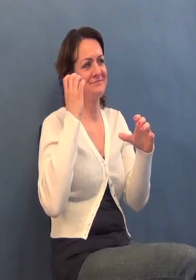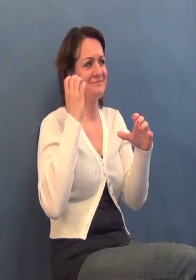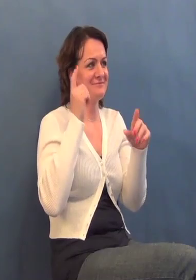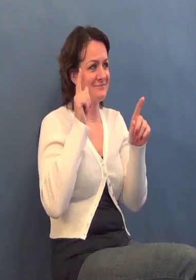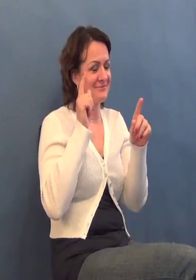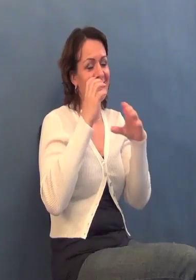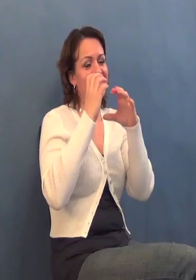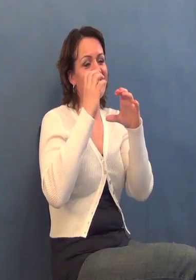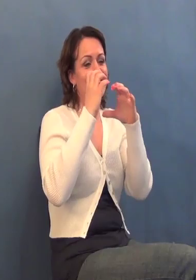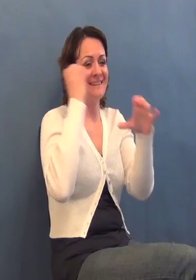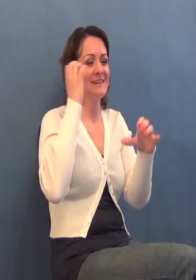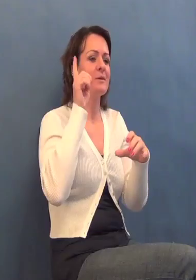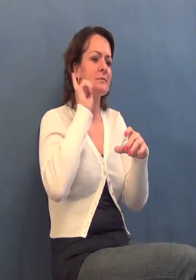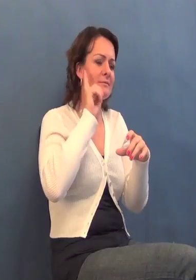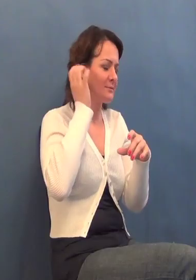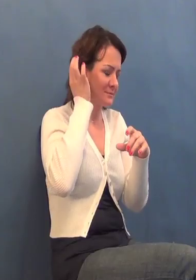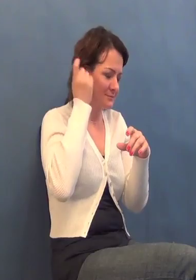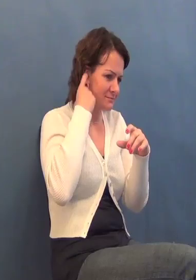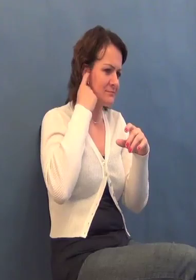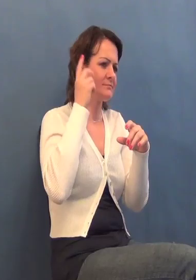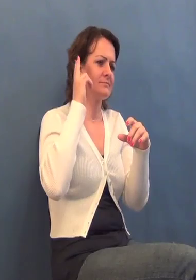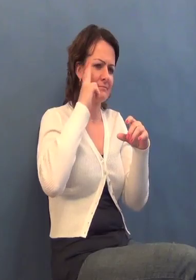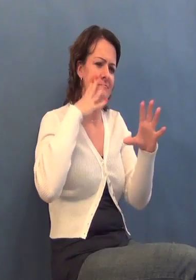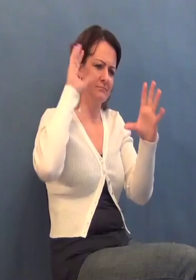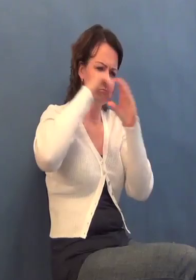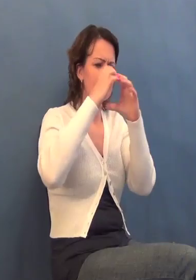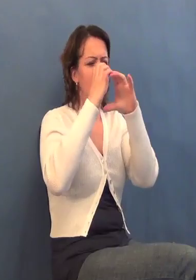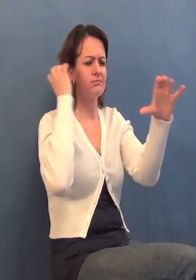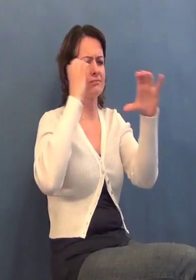Jest autokar, w którym jadą chłopcy, dziewczyny, osoby słyszące, głusi.